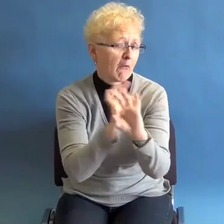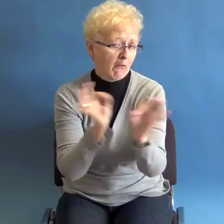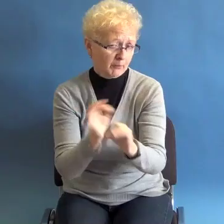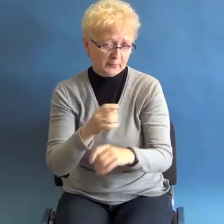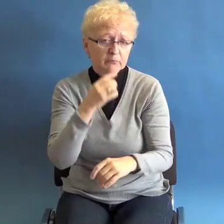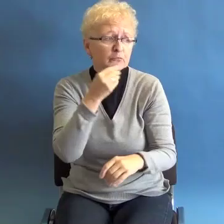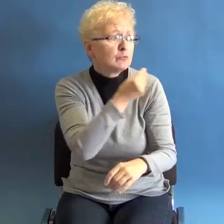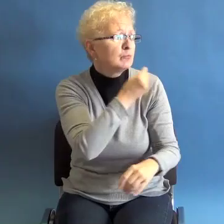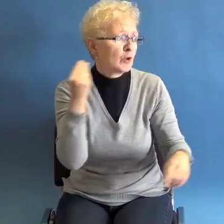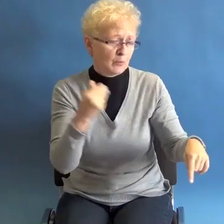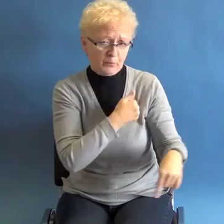W Polsce jest lepiej.